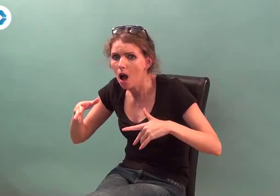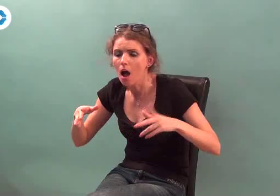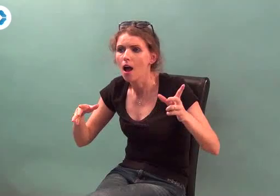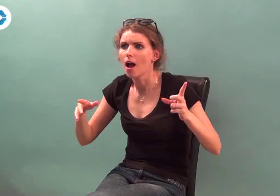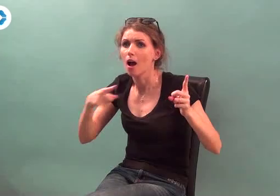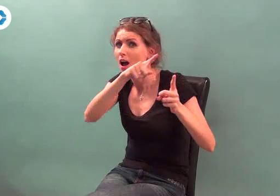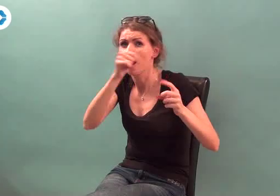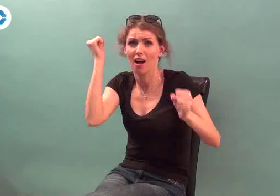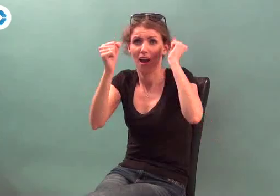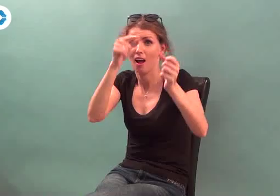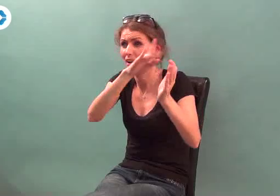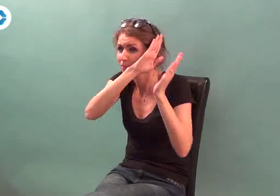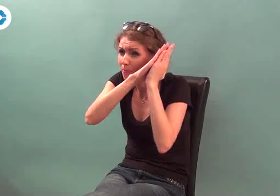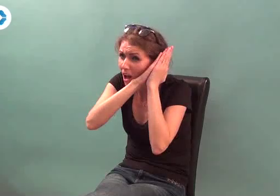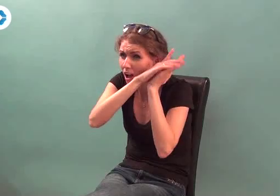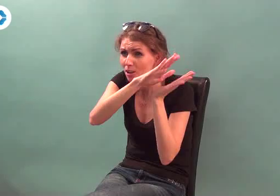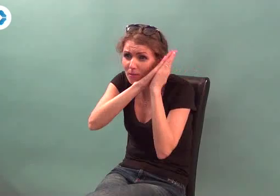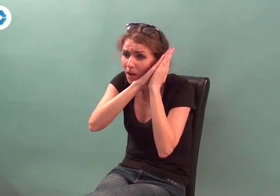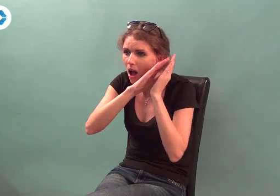Walili w twoje drzwi, ale spałeś.